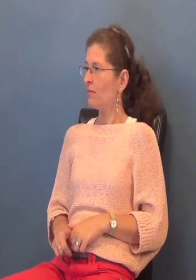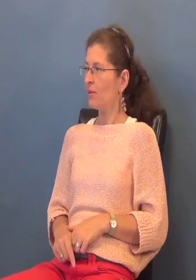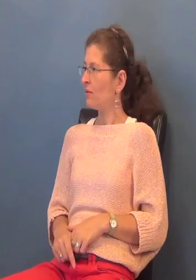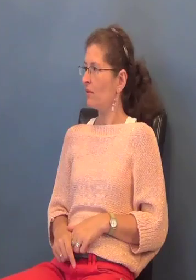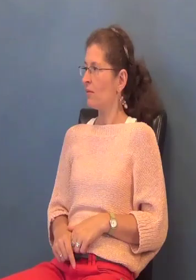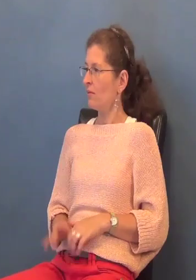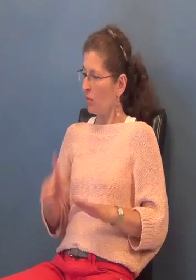Nie wolno.